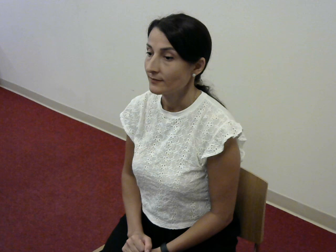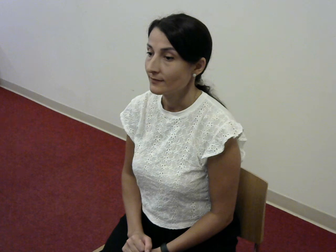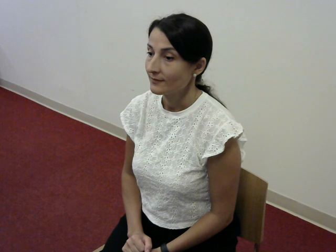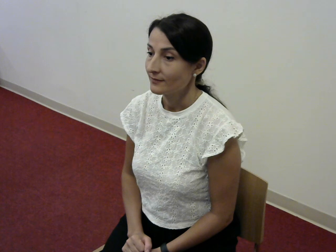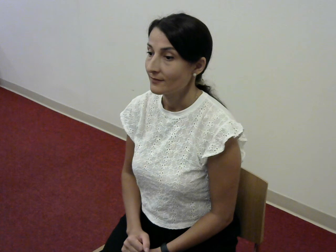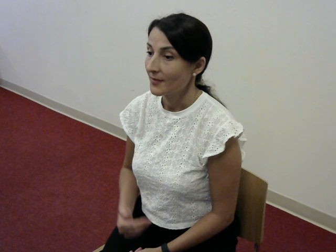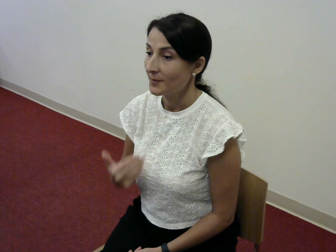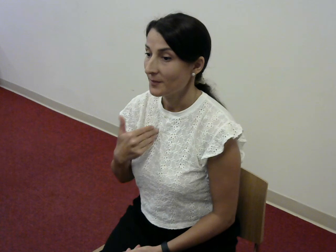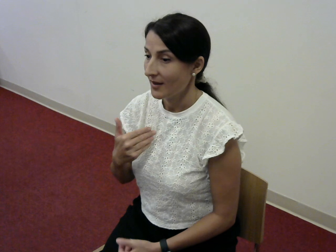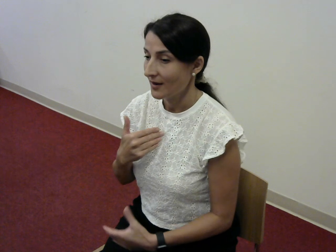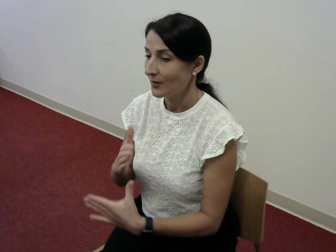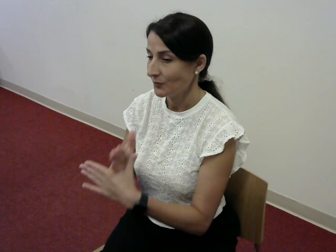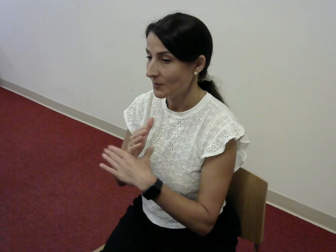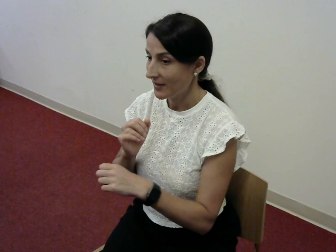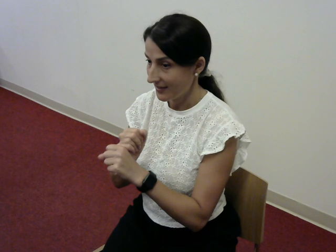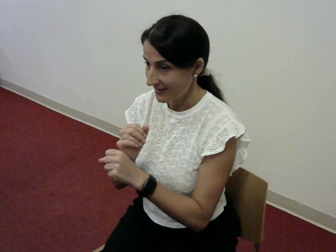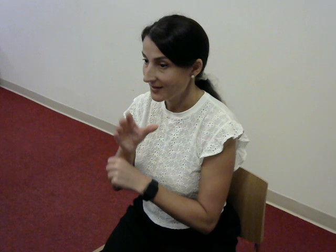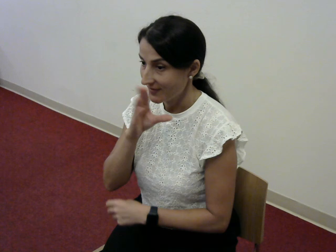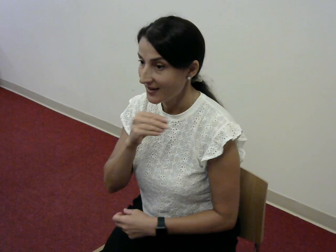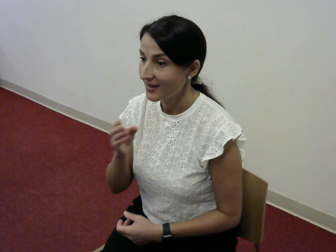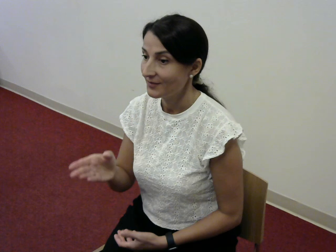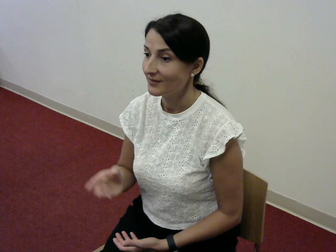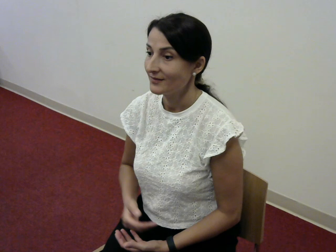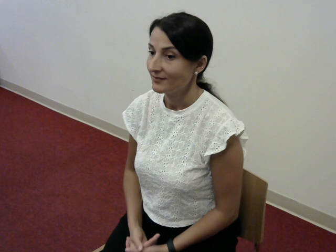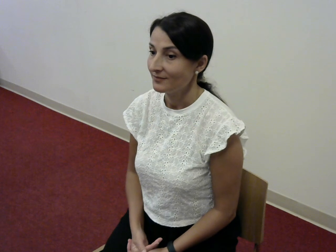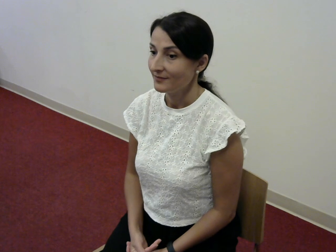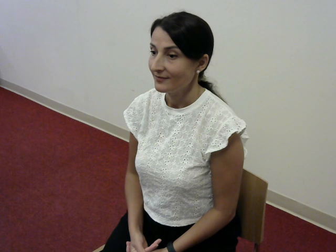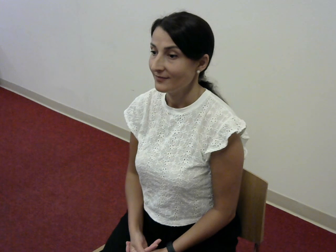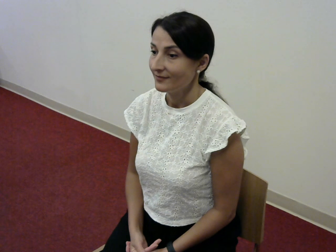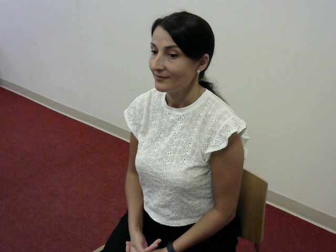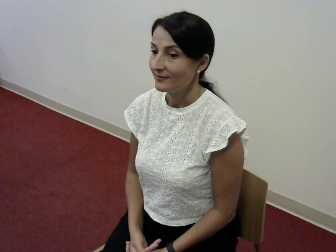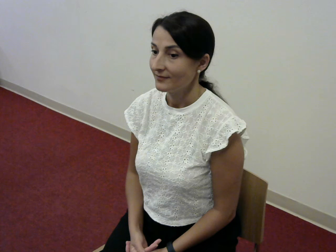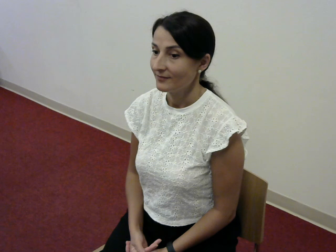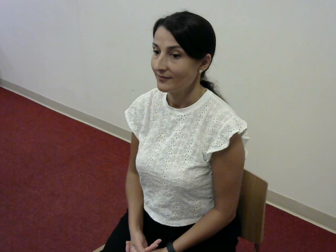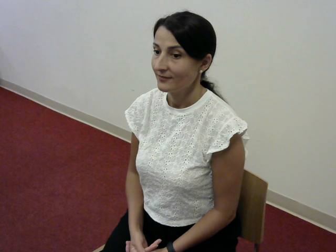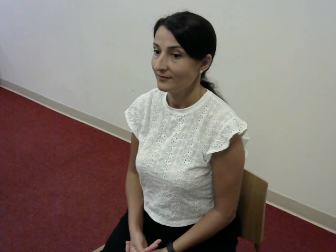Mənə kömək edə bilərsinizmi?